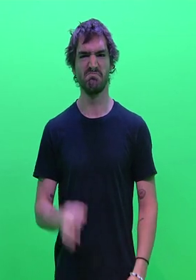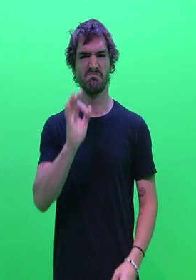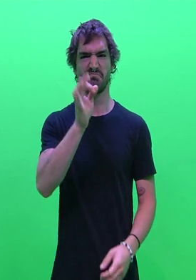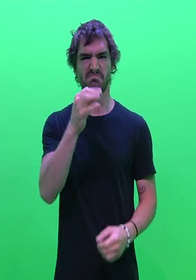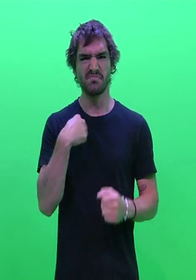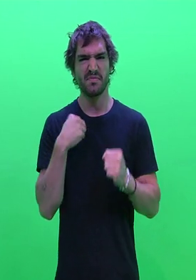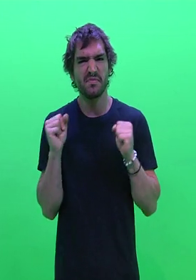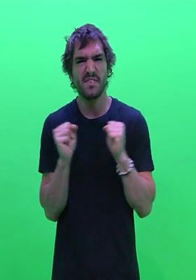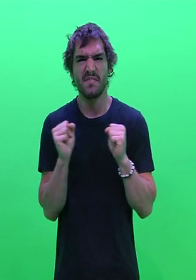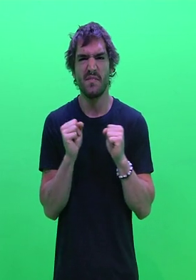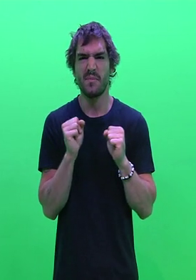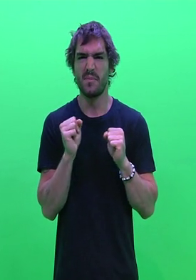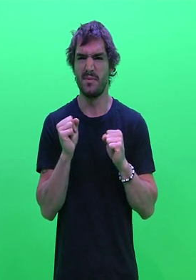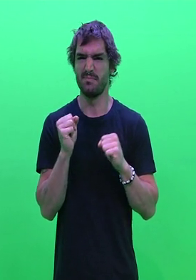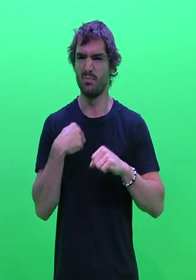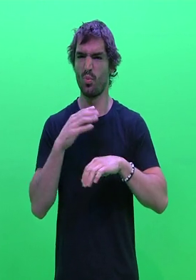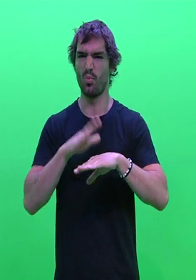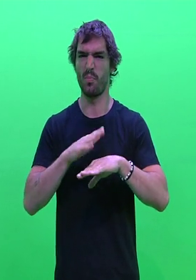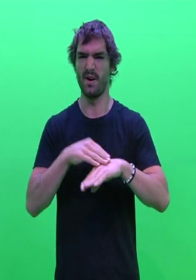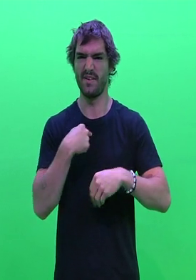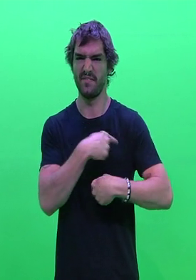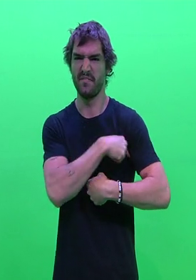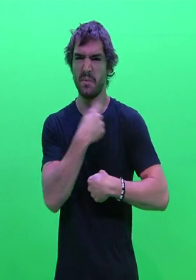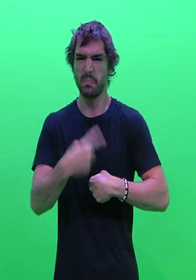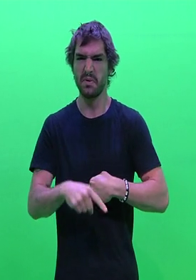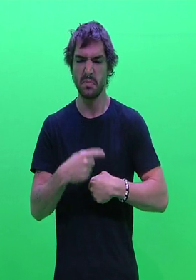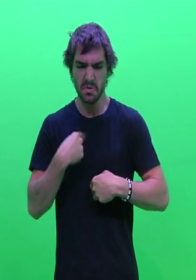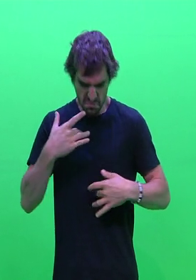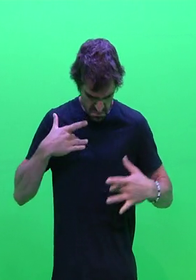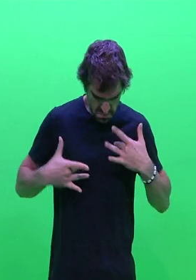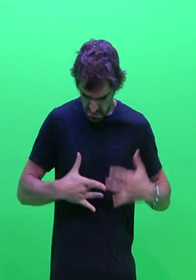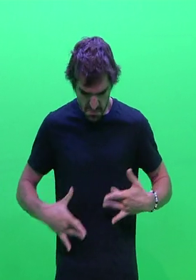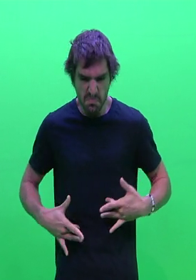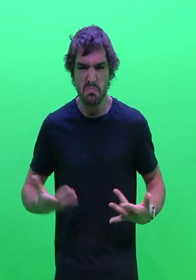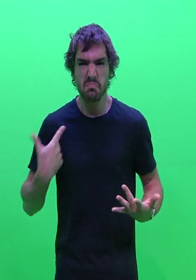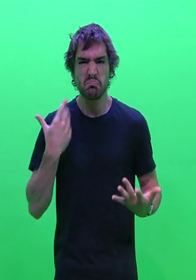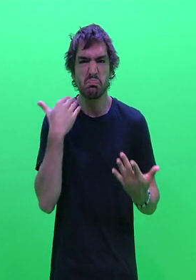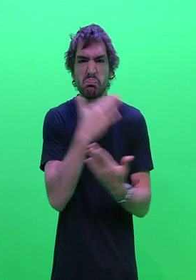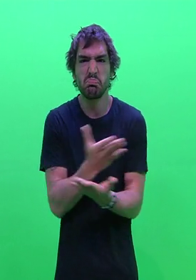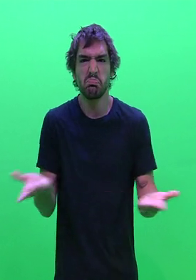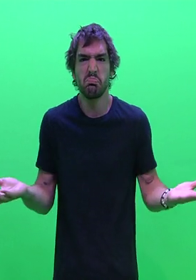Sí, tinc fred perquè tinc febre, però no sé quins altres símptomes tinc.